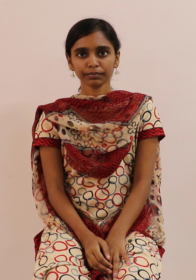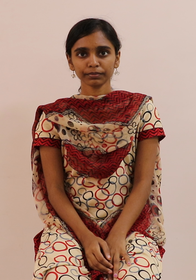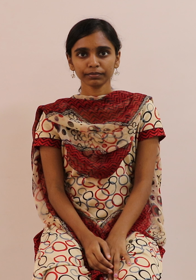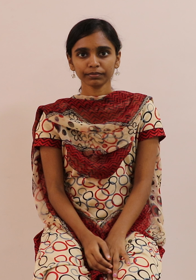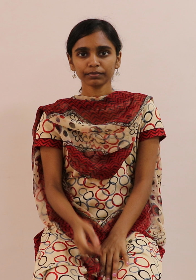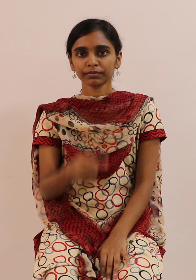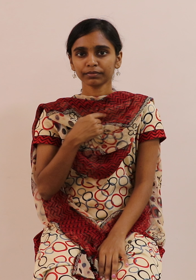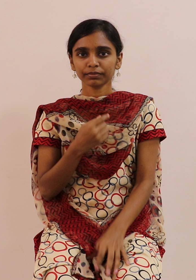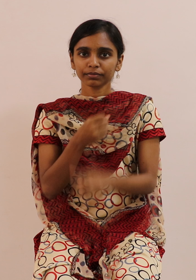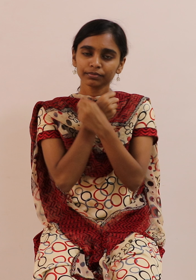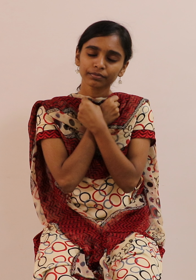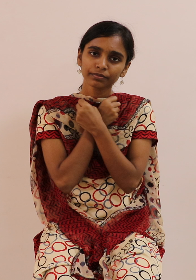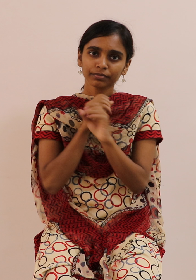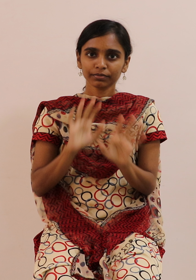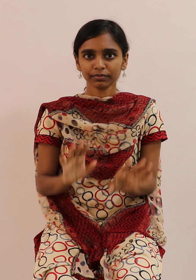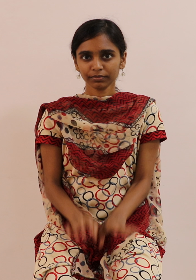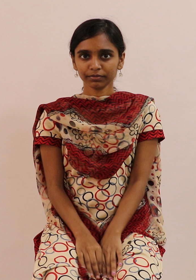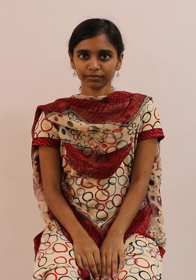i like you i love you